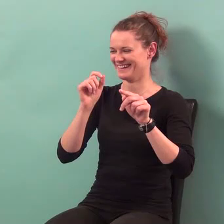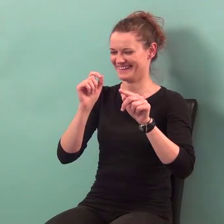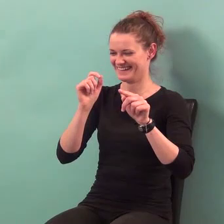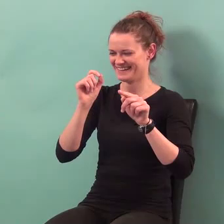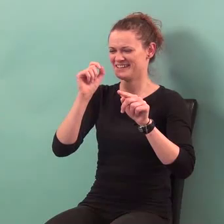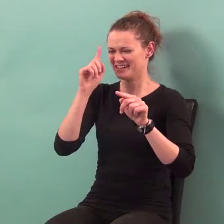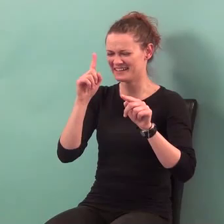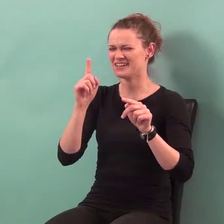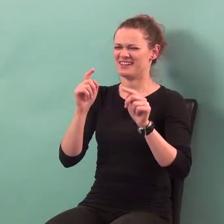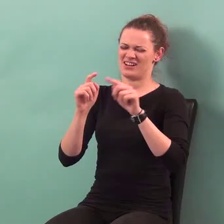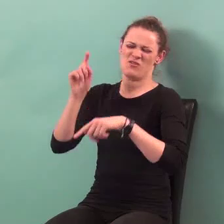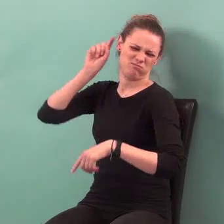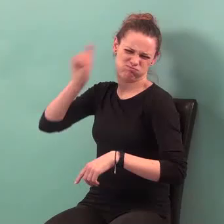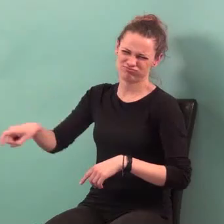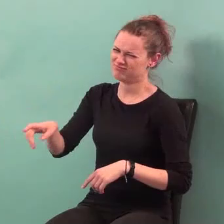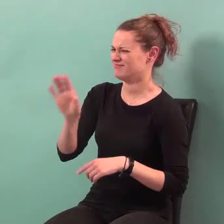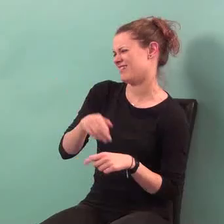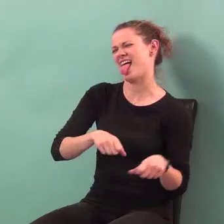Budzi się, ale olewa budzik i przewraca się na drugi bok.